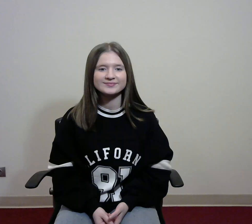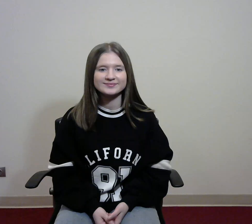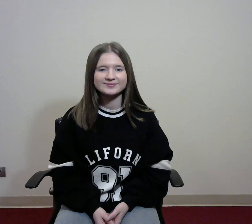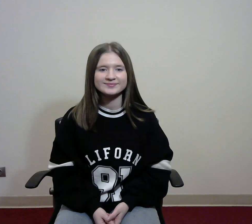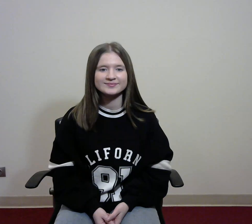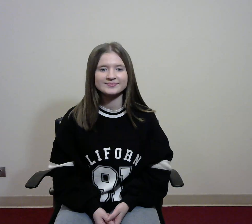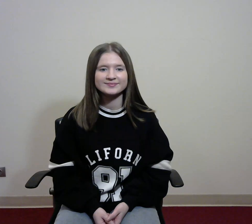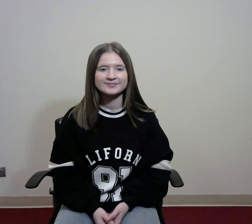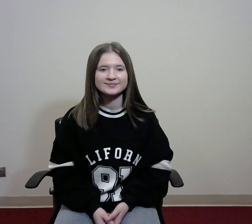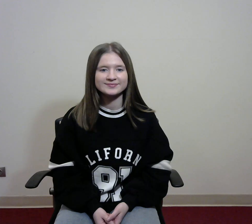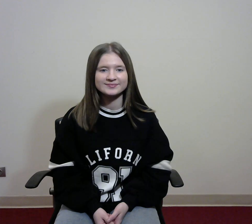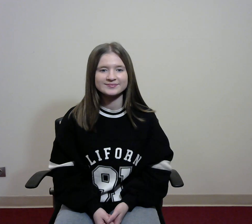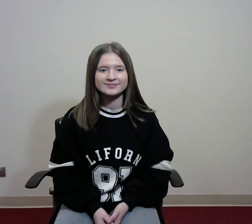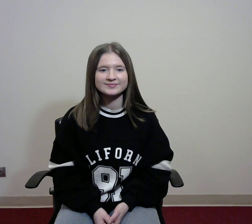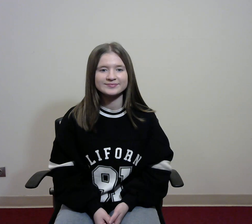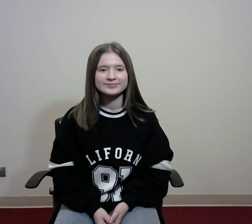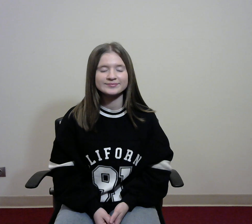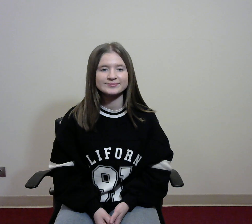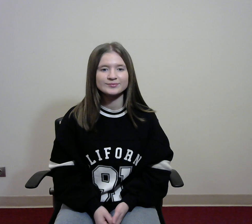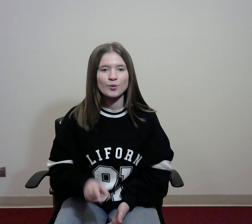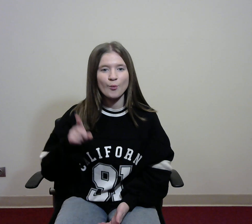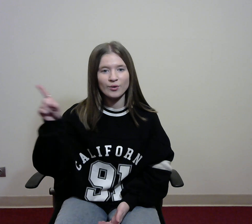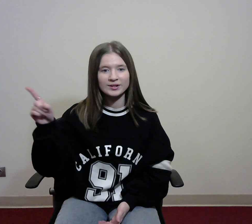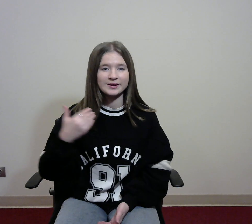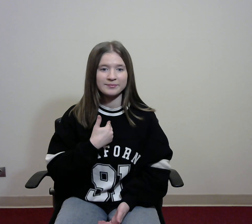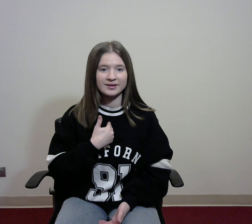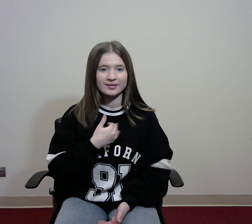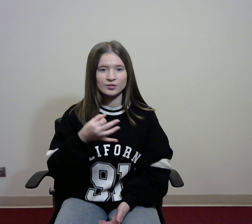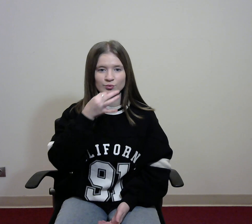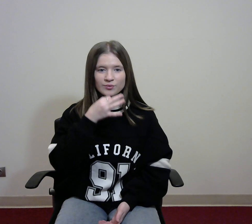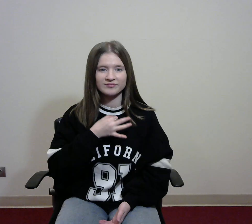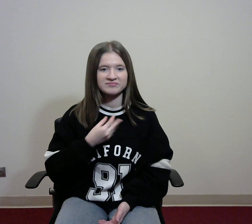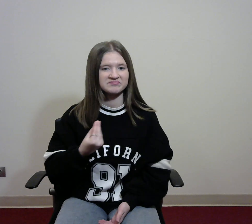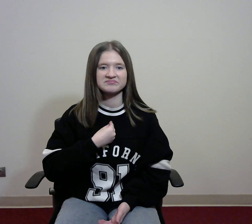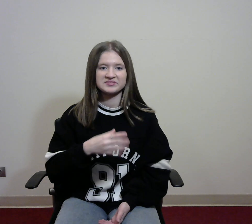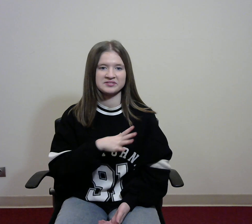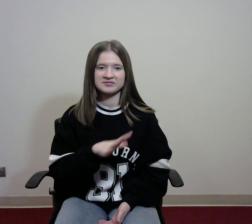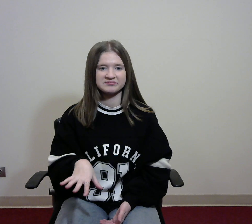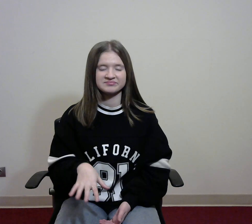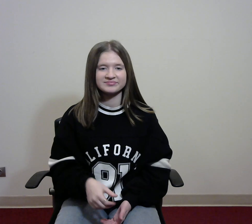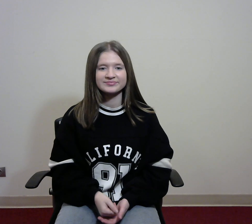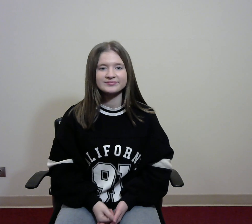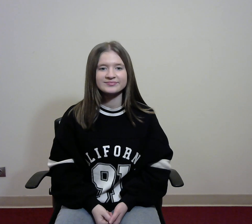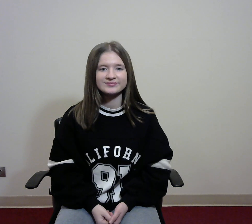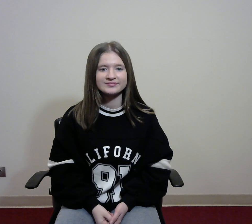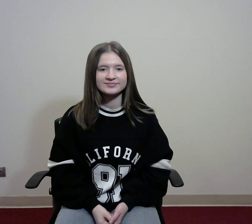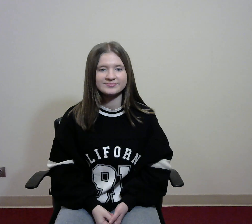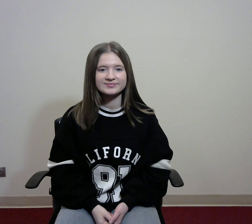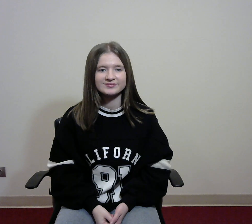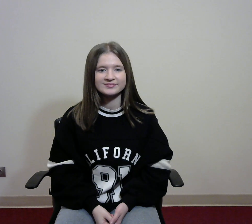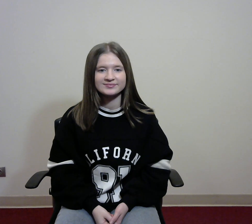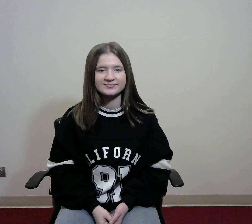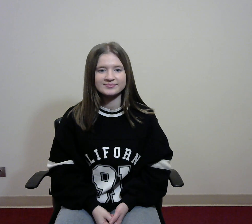O mənə cavab verməyib